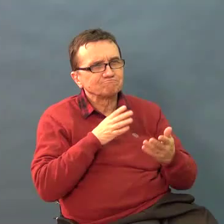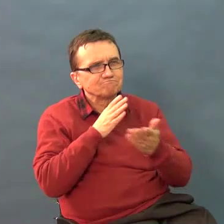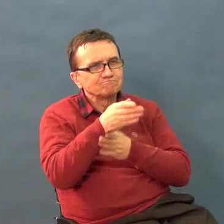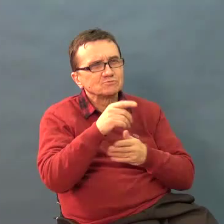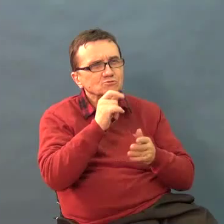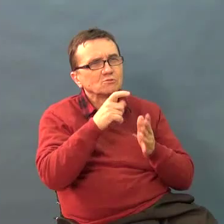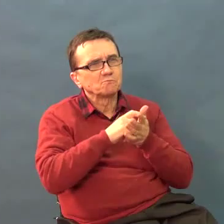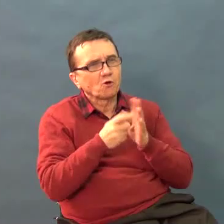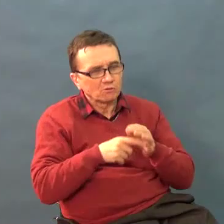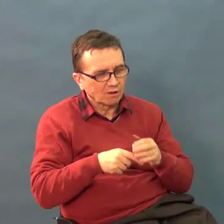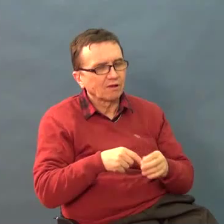Wpada po coś do pokoju.